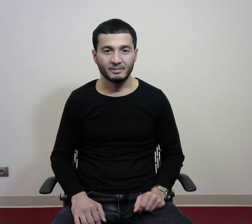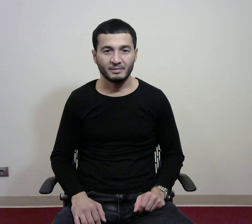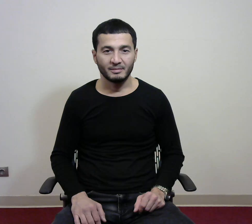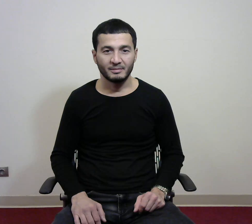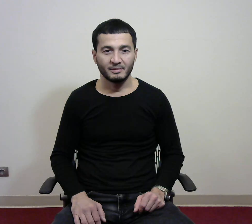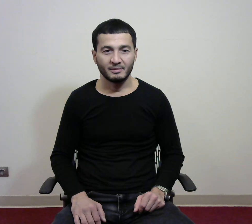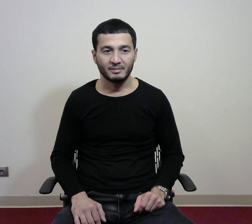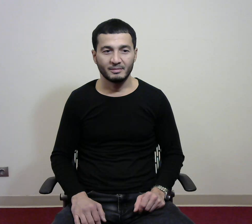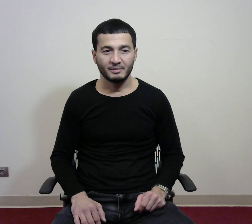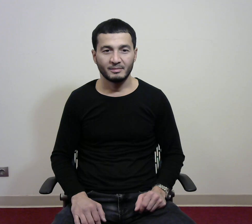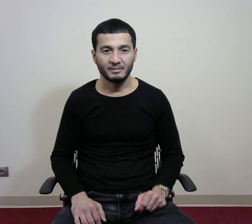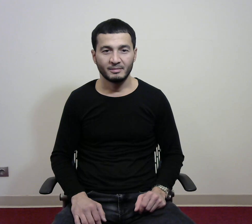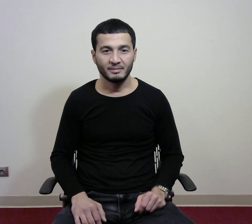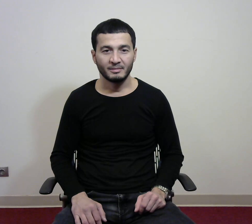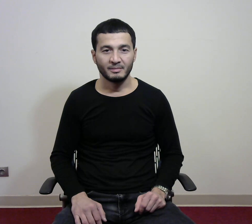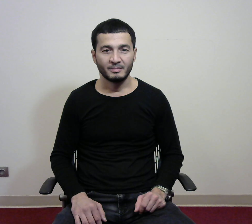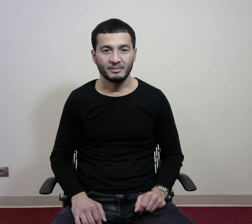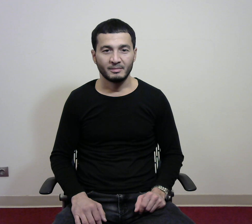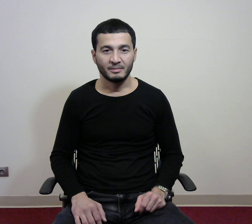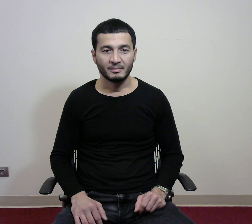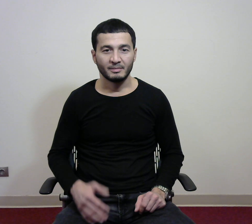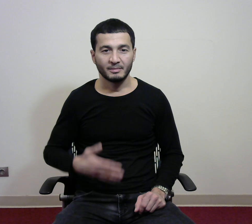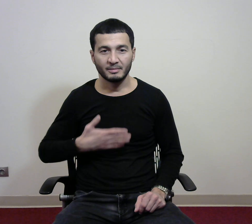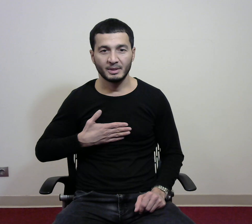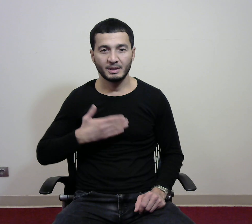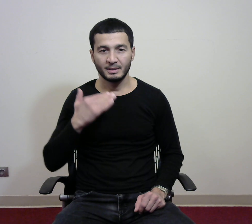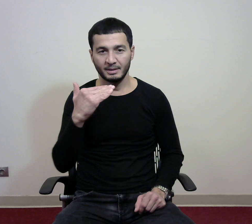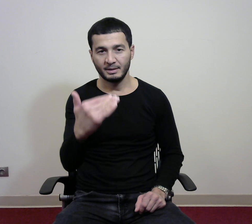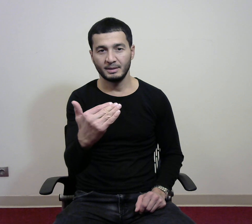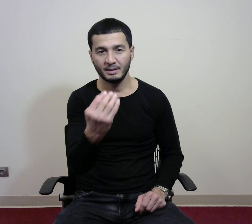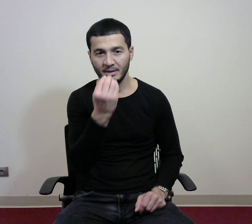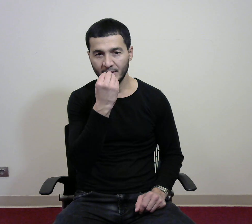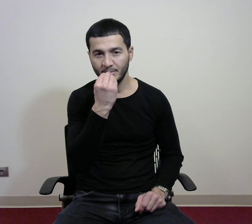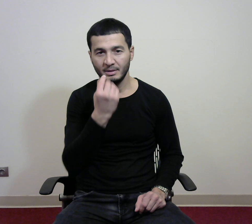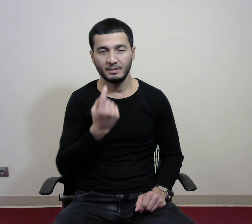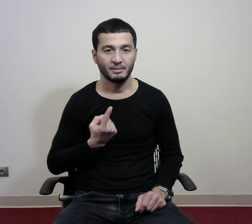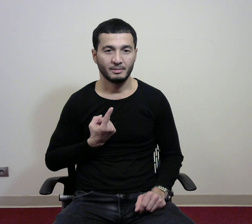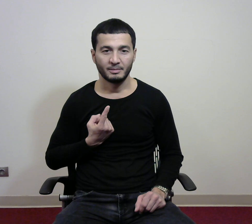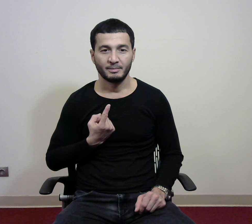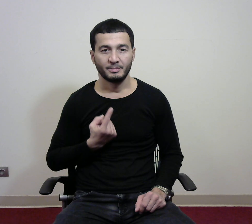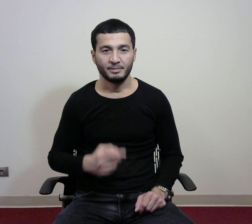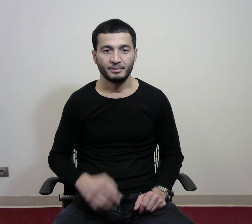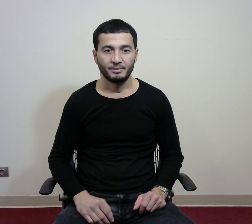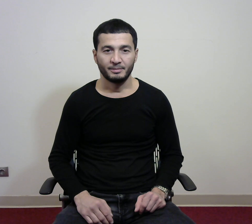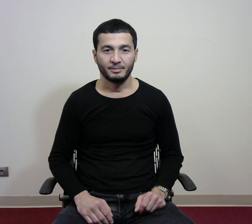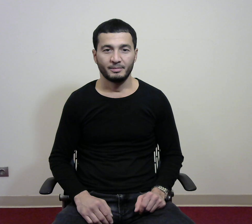Mən sizi naharda gözləyəcəm